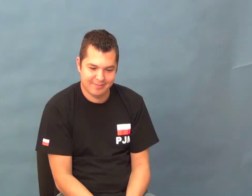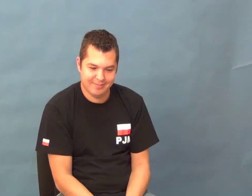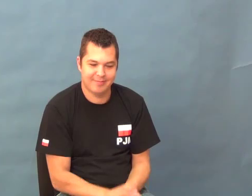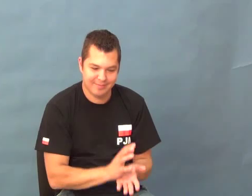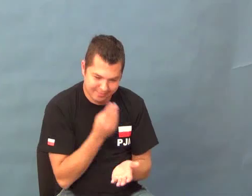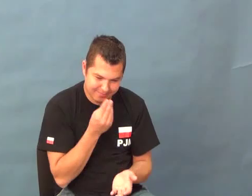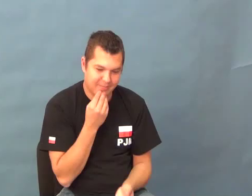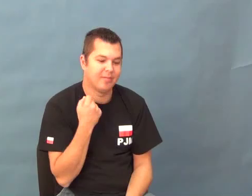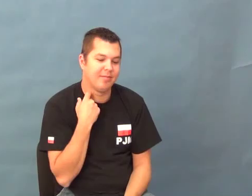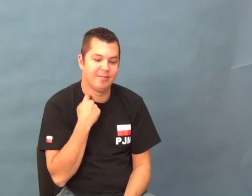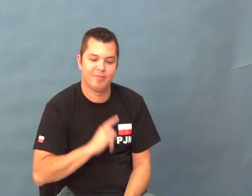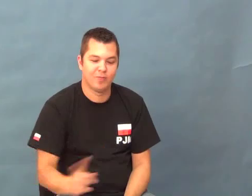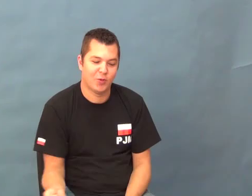Bułkę można jeść, a wódki pić nie wolno.